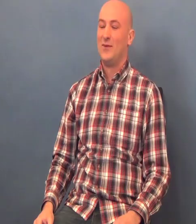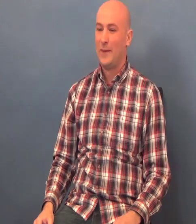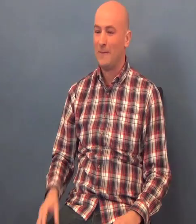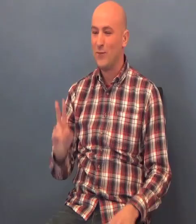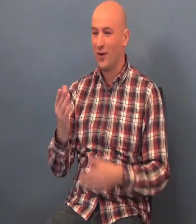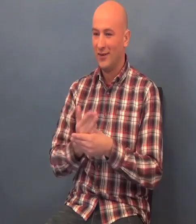Przez kogo zaproszony?